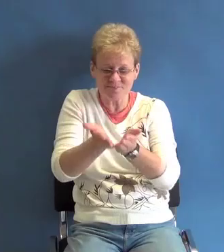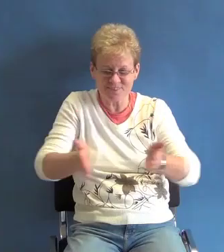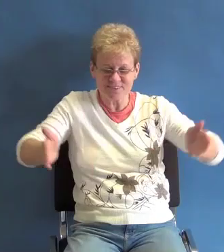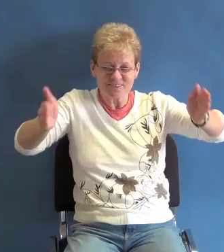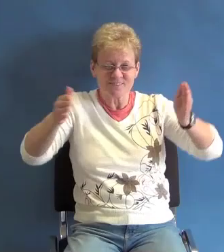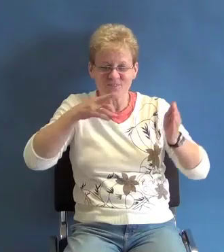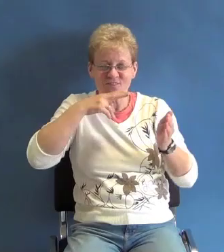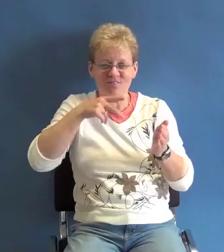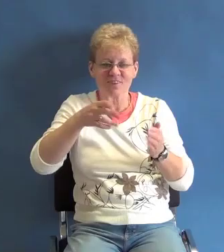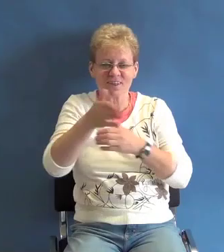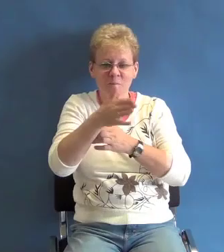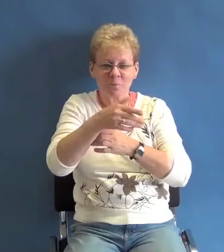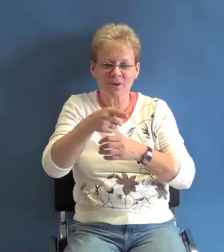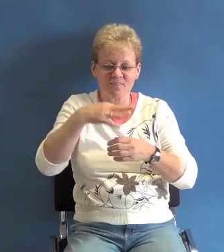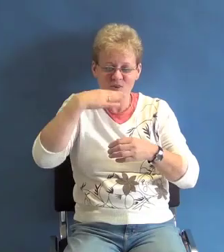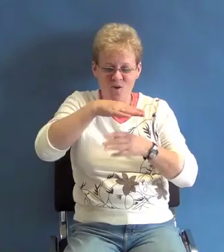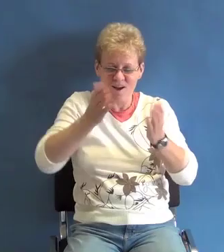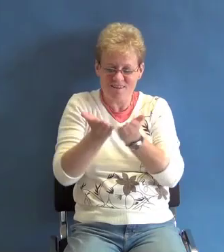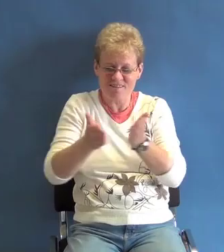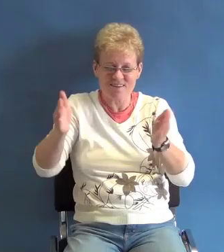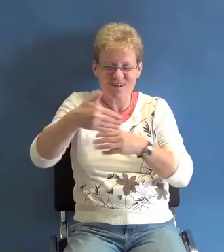Wiesz, takie kuliste akwarium z wodą i rybką w środku.